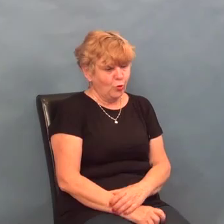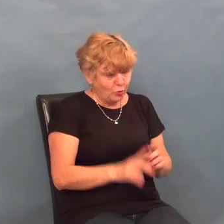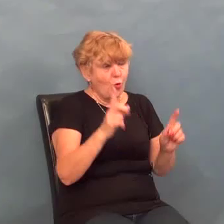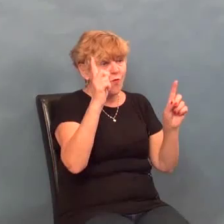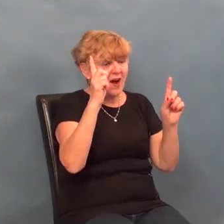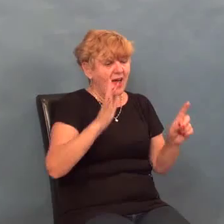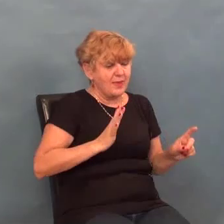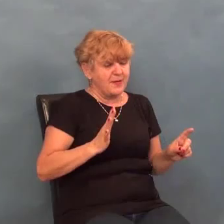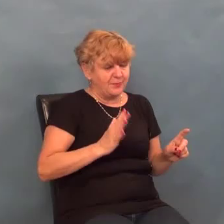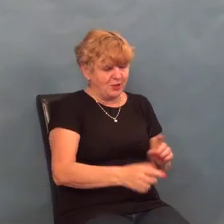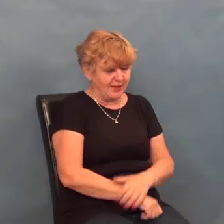Uwaga, niebezpieczeństwo.